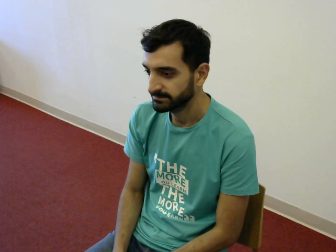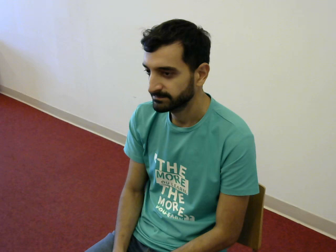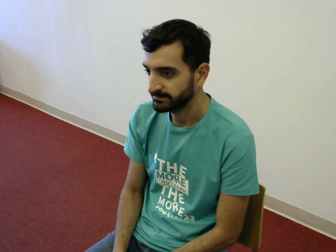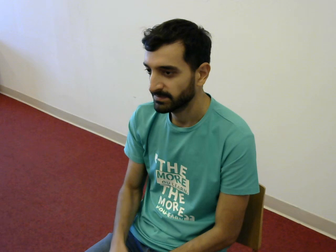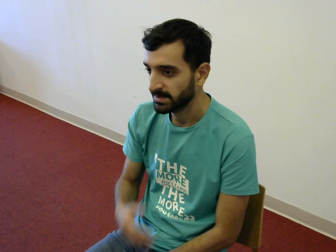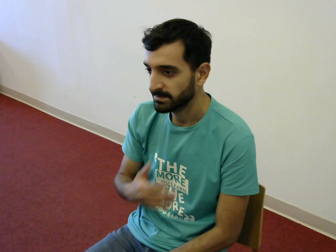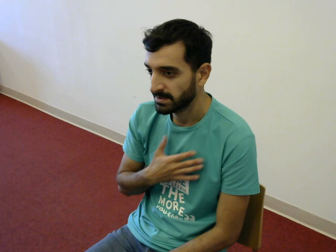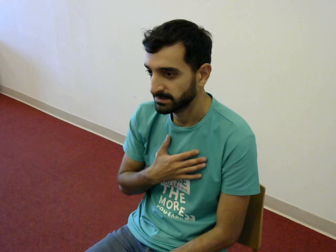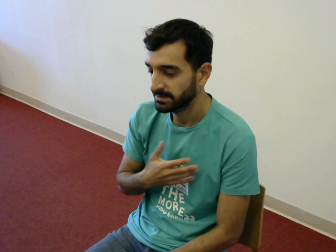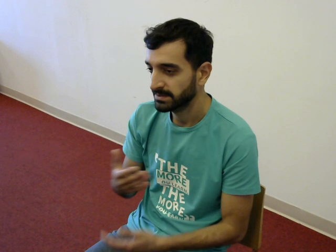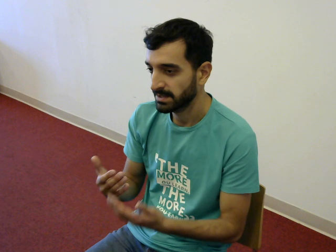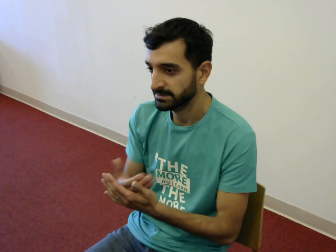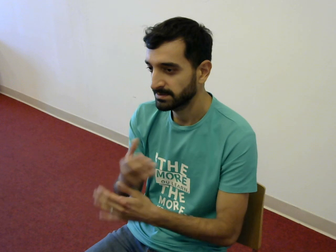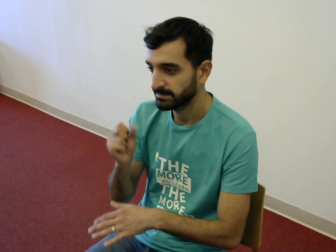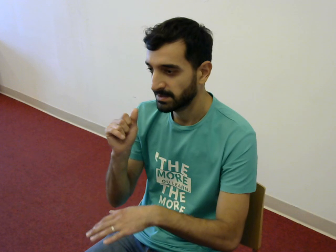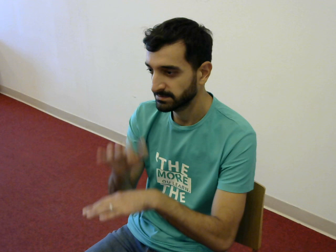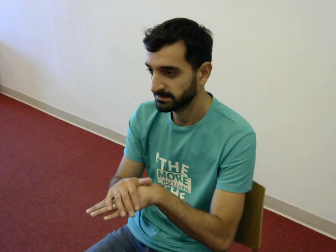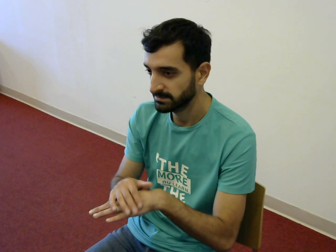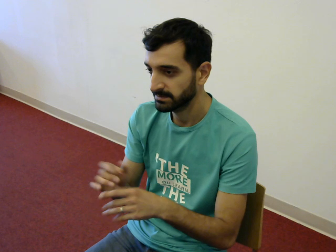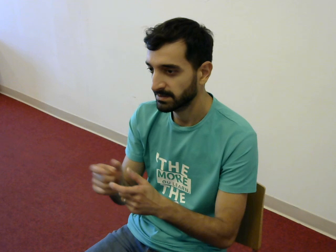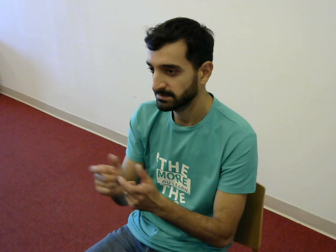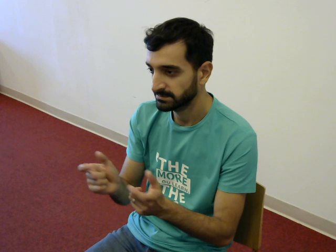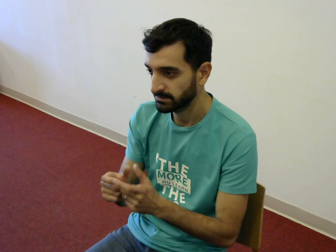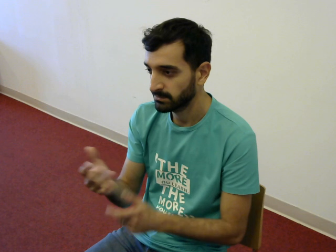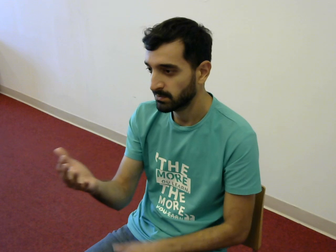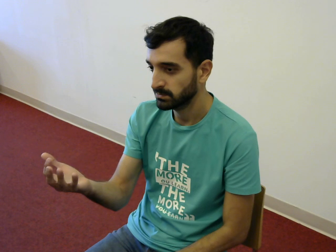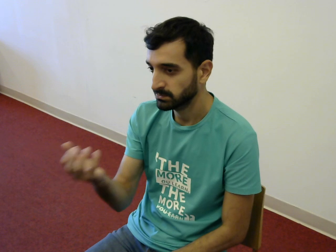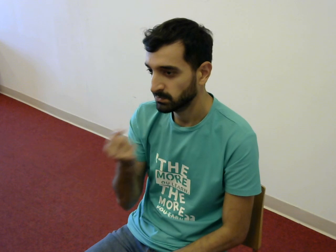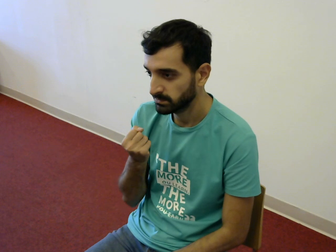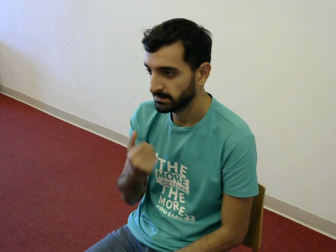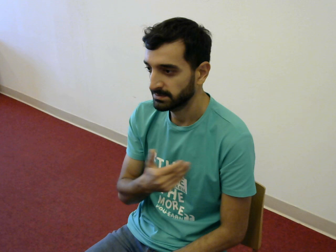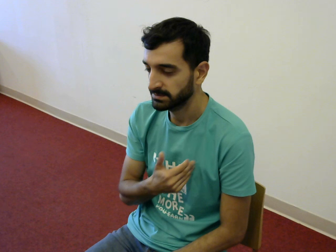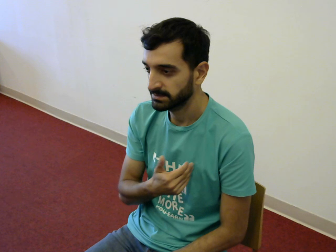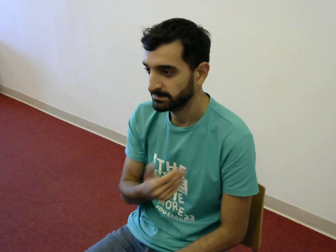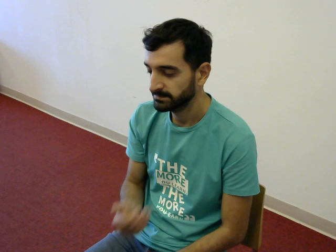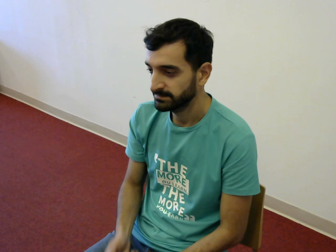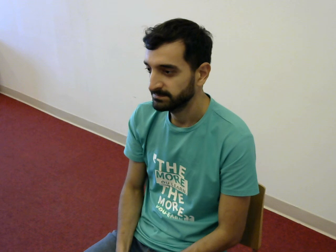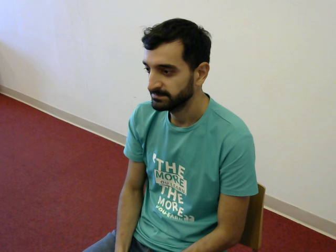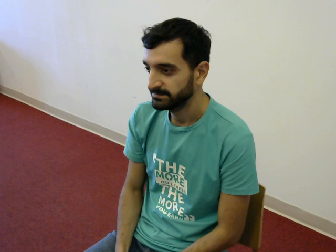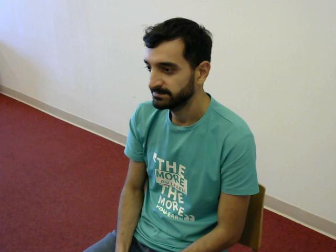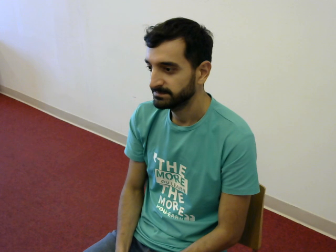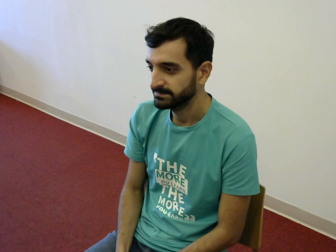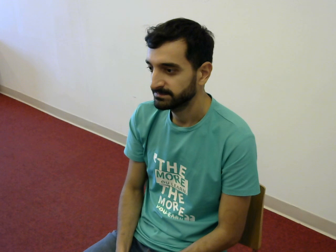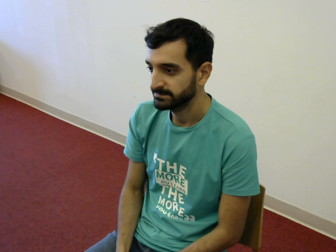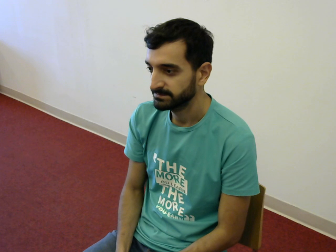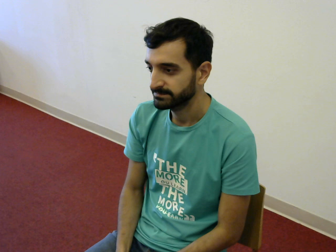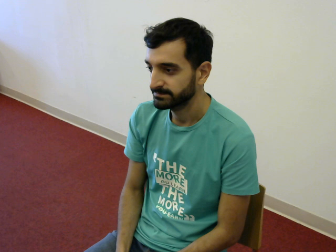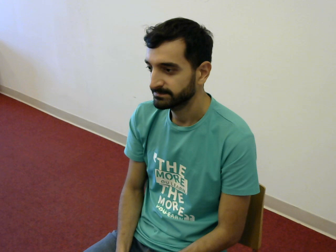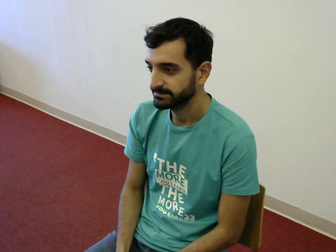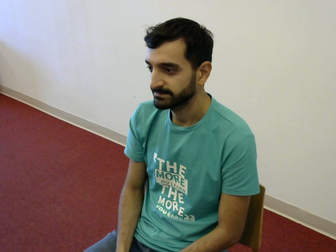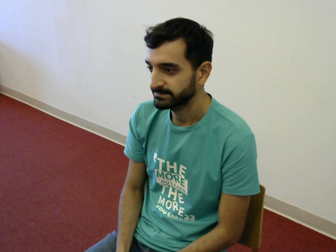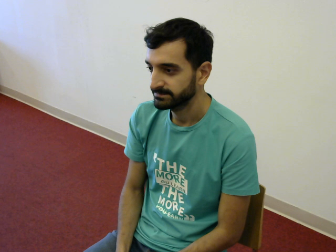Mən yeni bank kartı götürmək istəyirəm